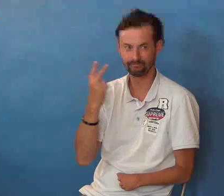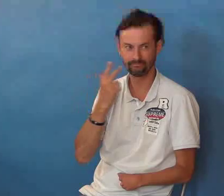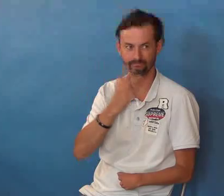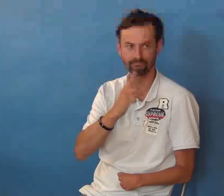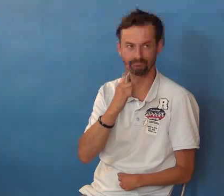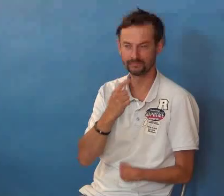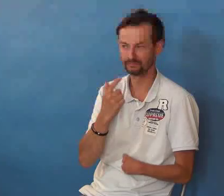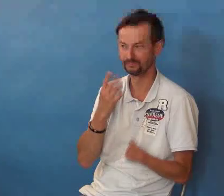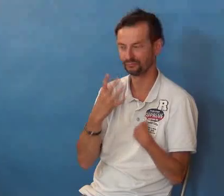I już koniec.